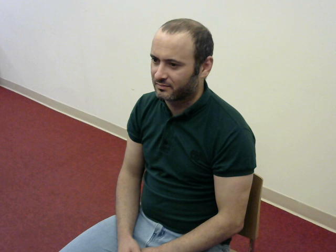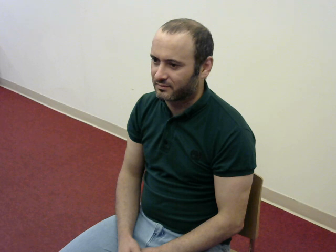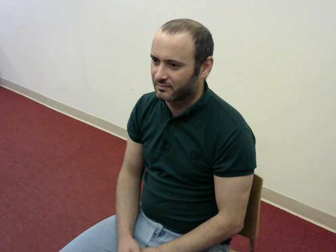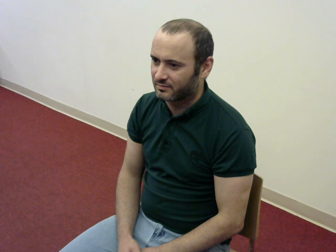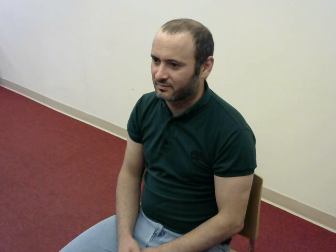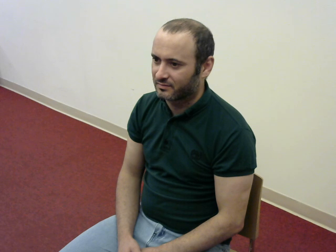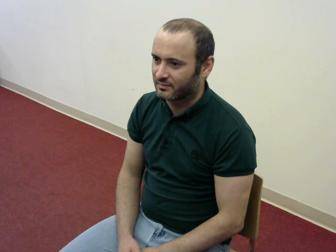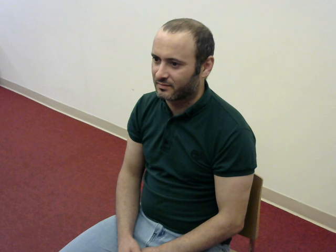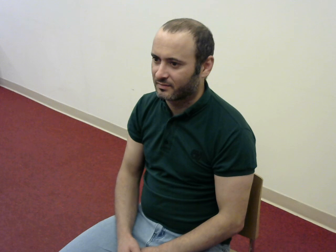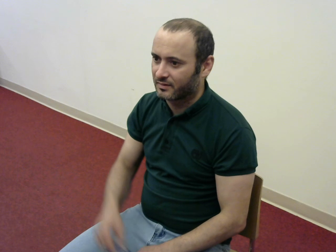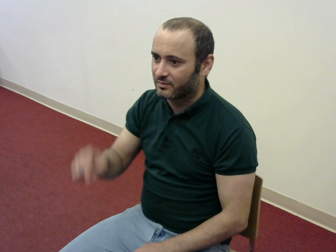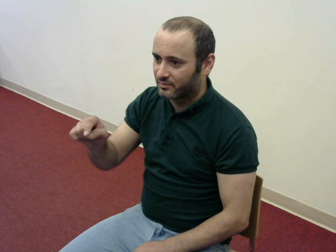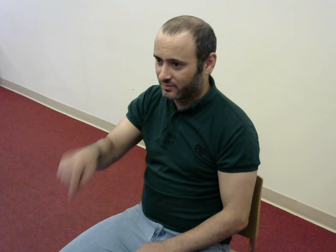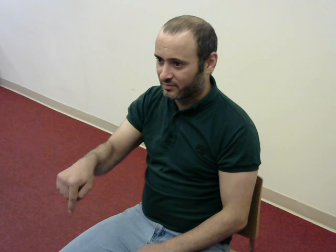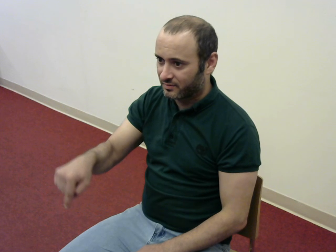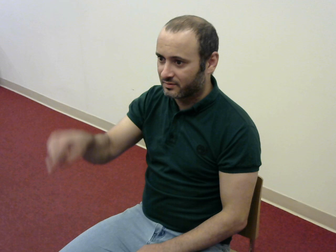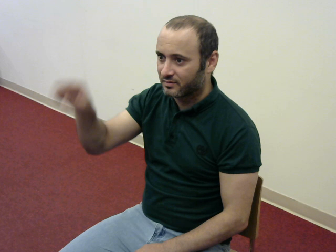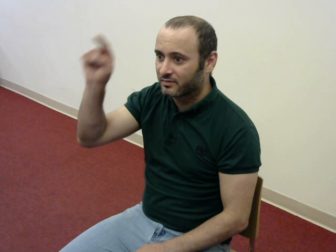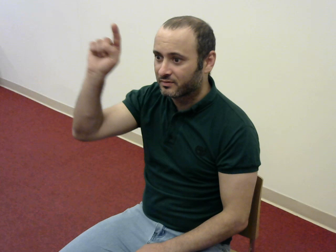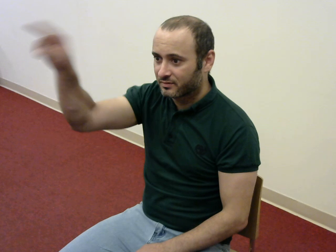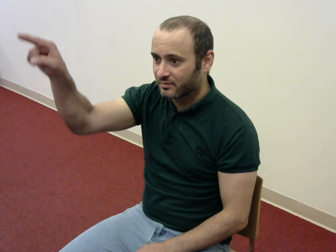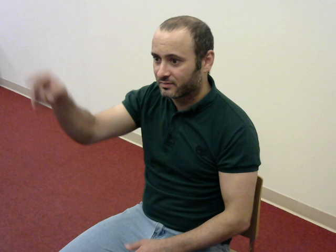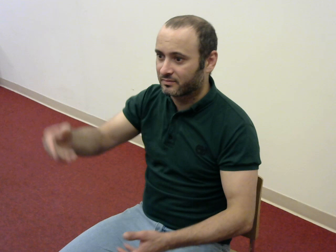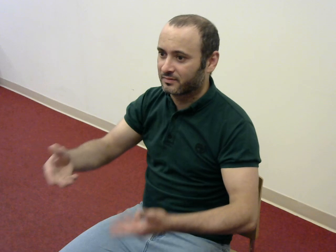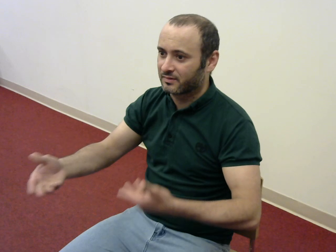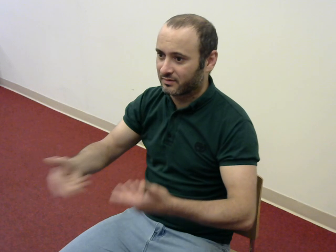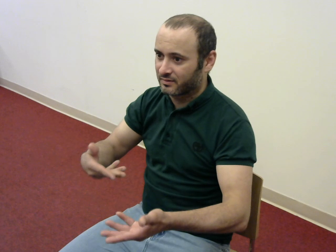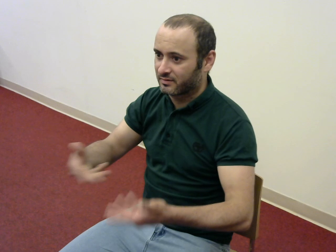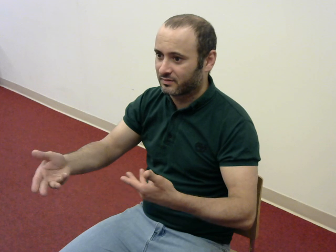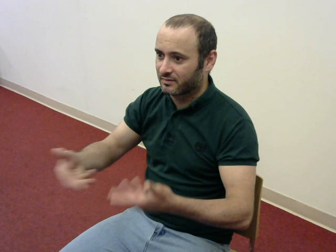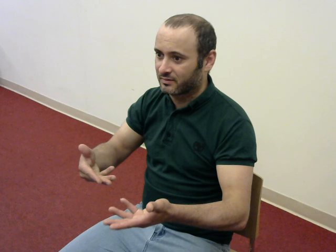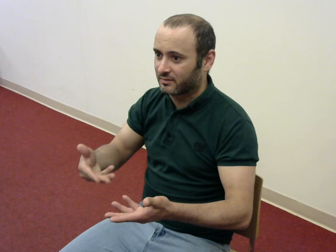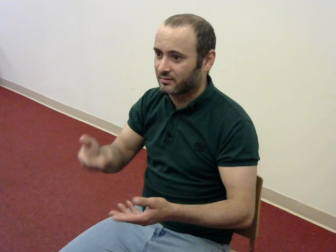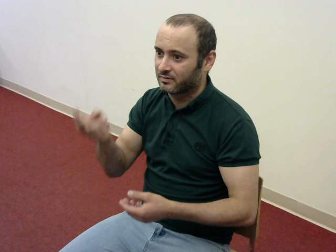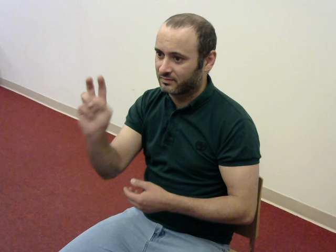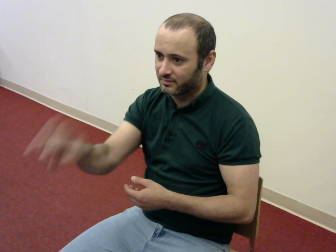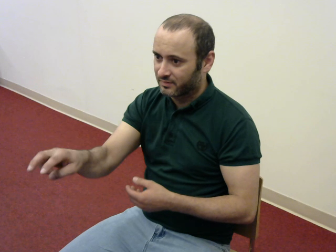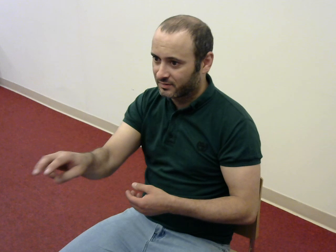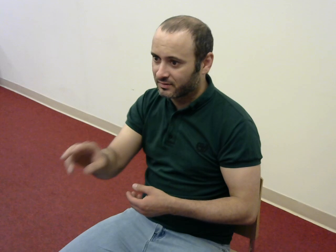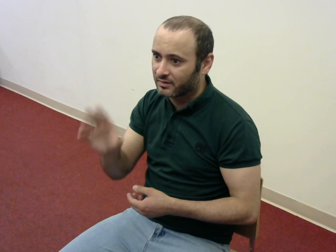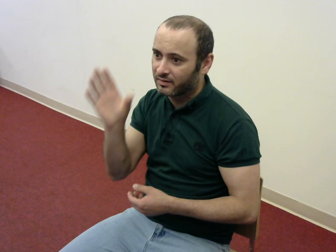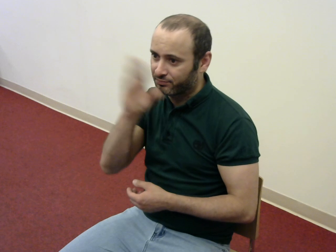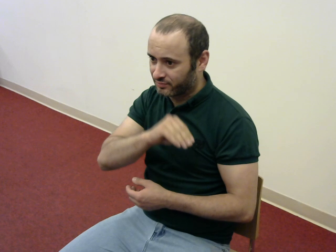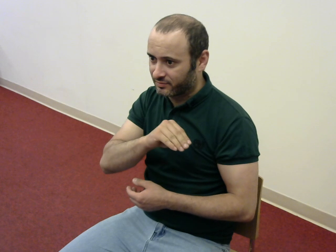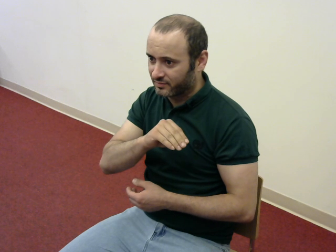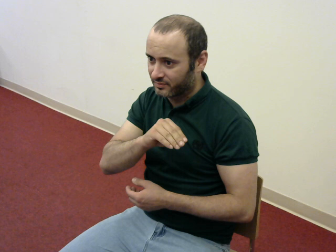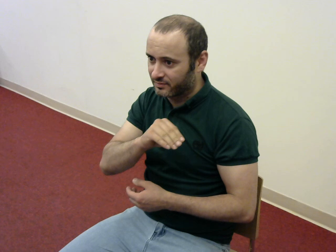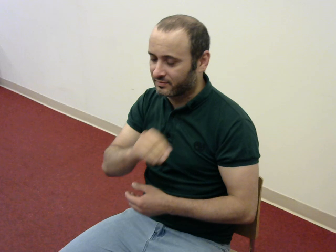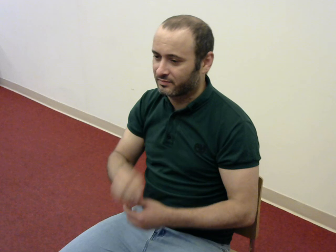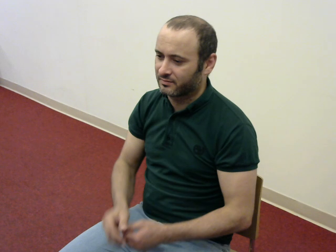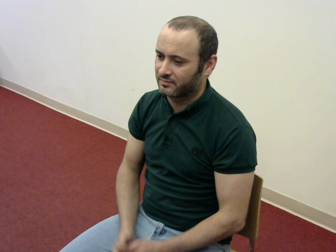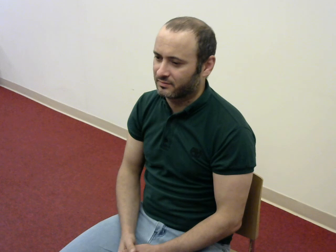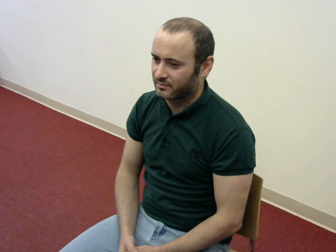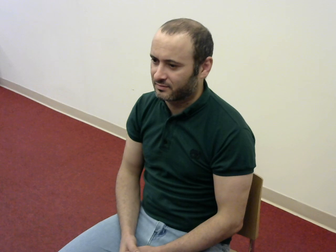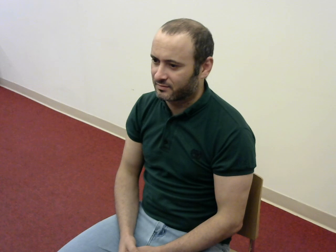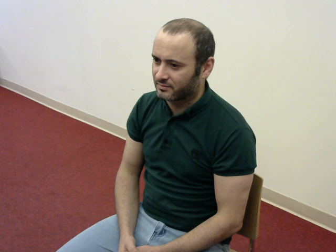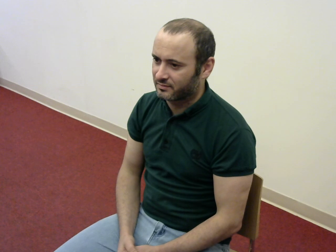Burdan ora piyada gedə bilərəmmi?